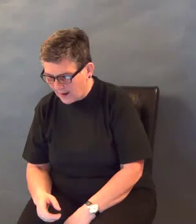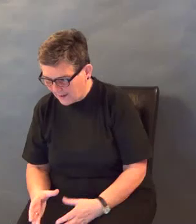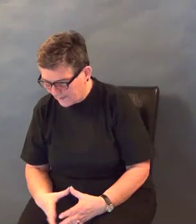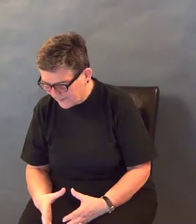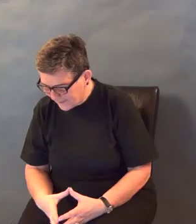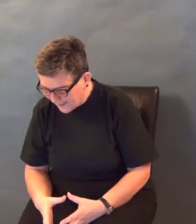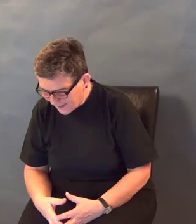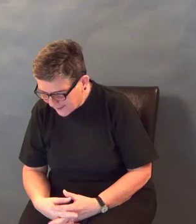Dziesiąta.